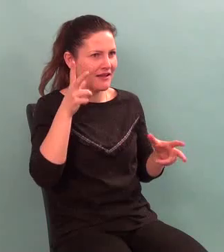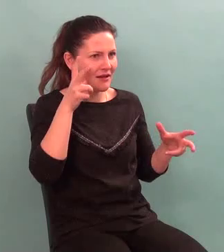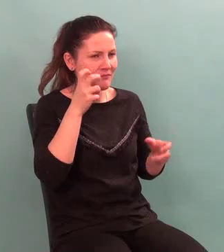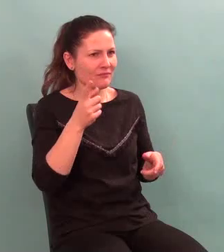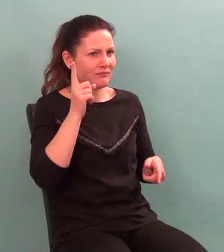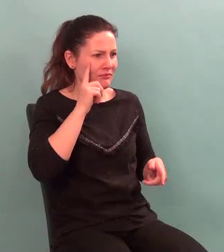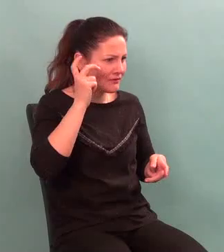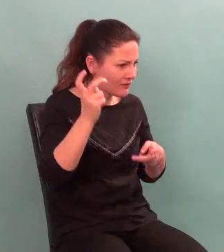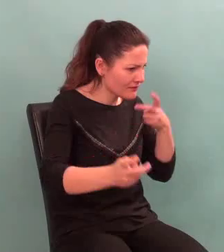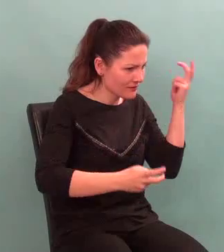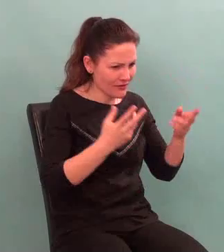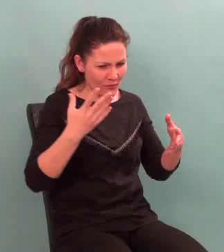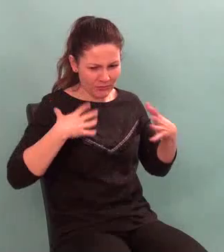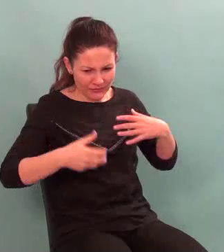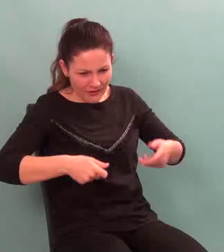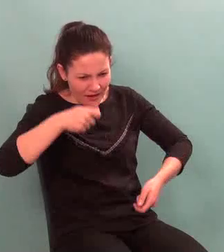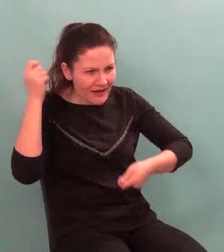Chłopiec szuka, przeszukuje ubranie.